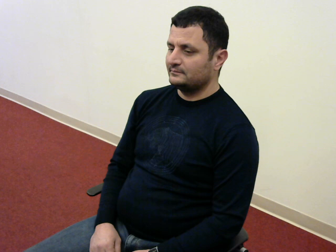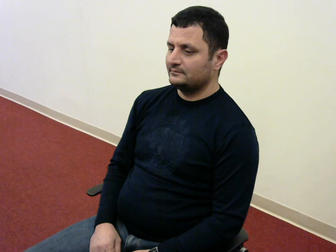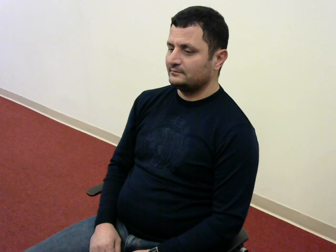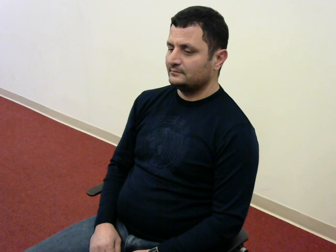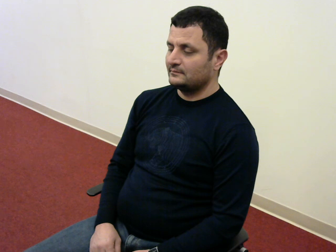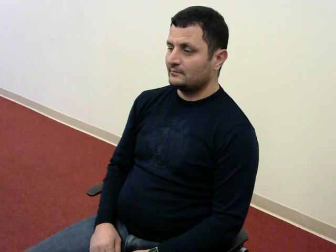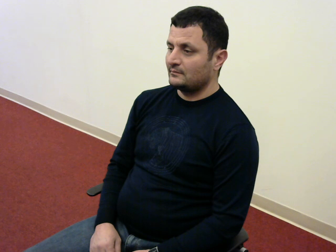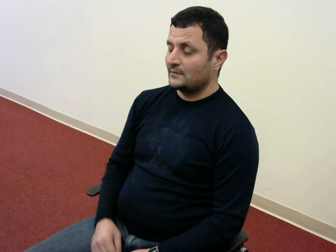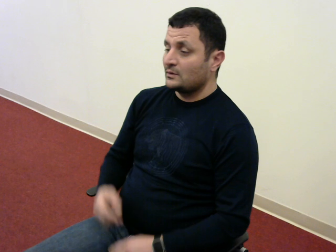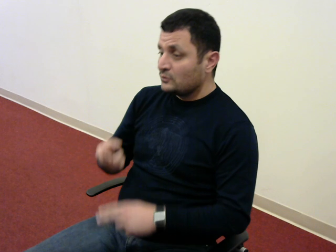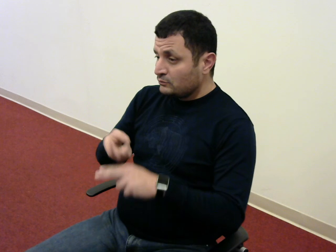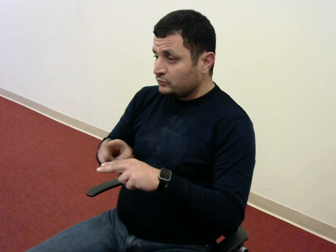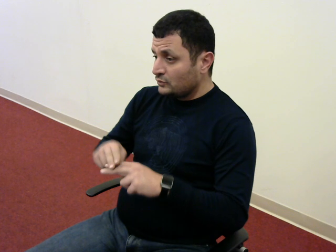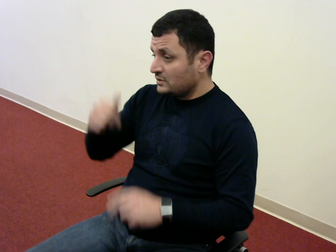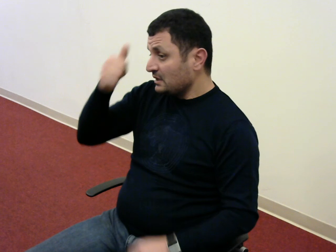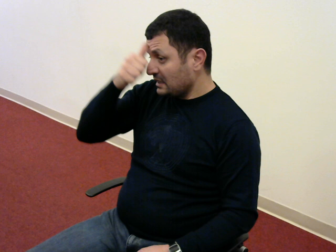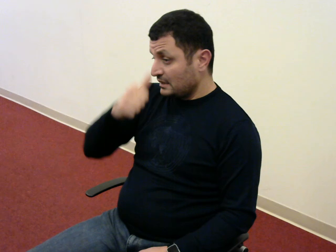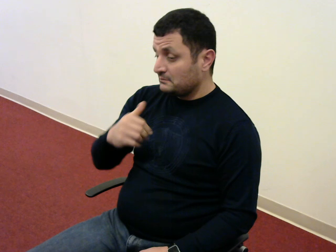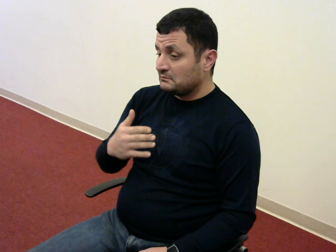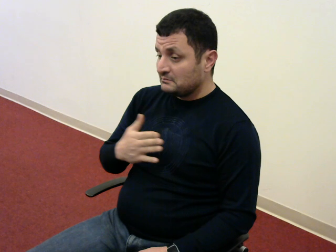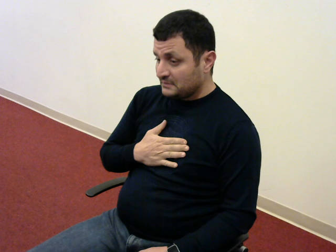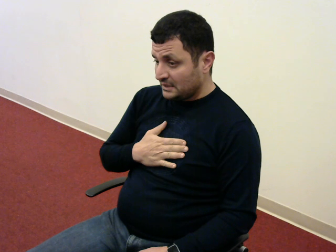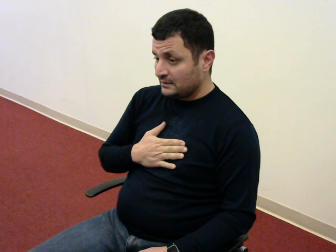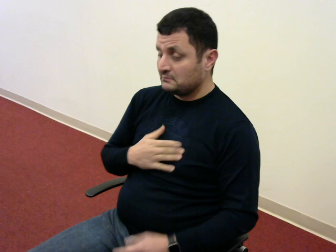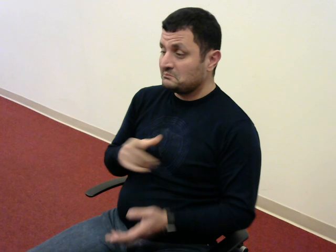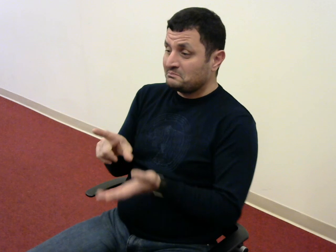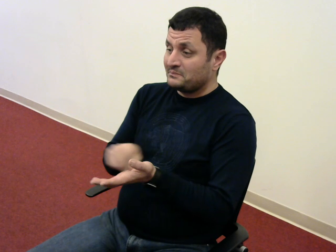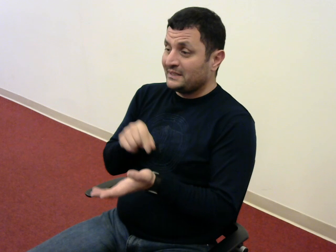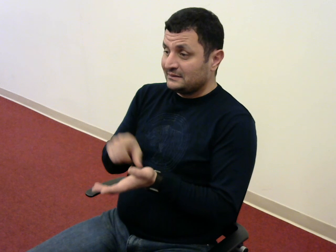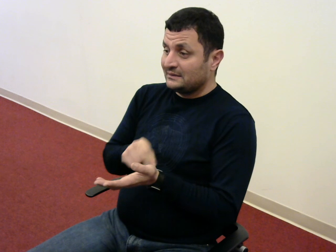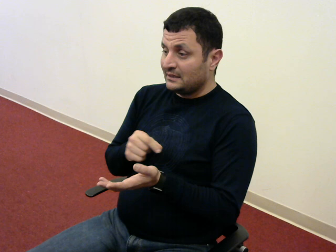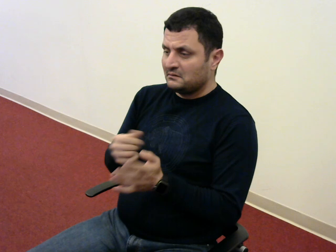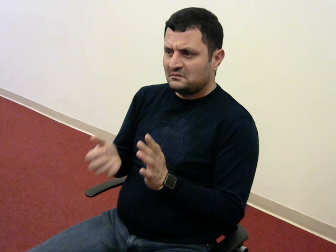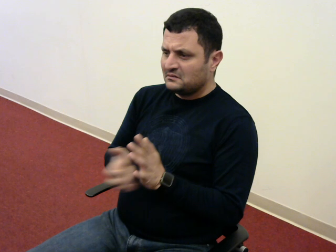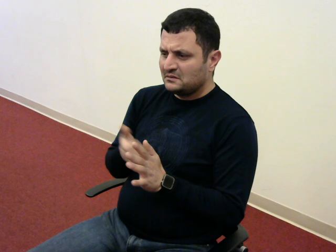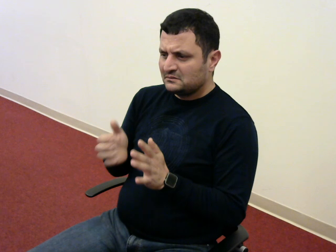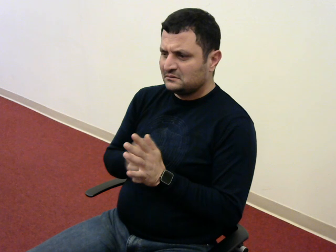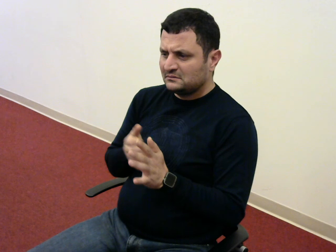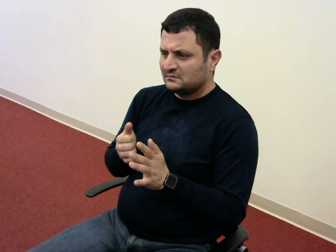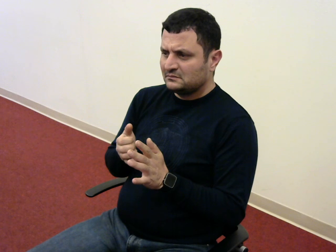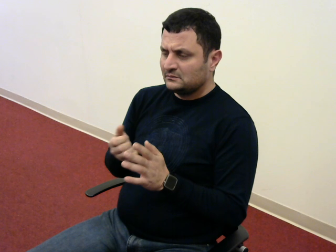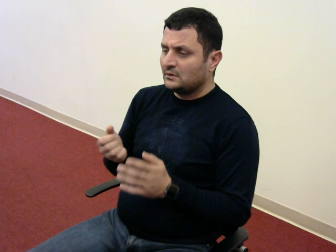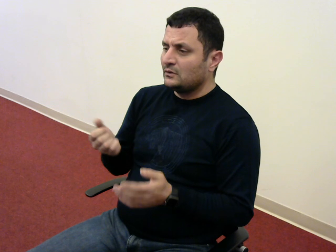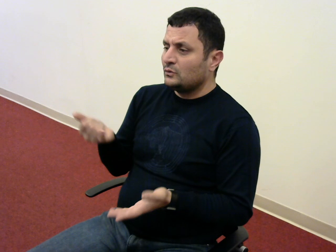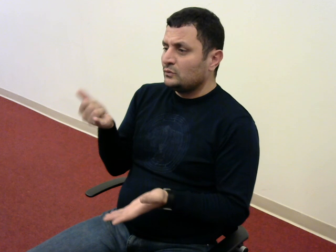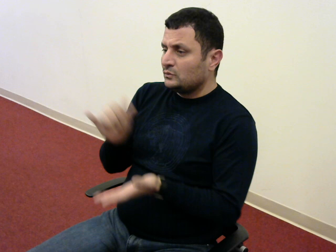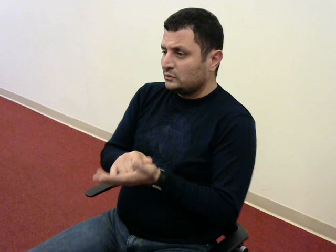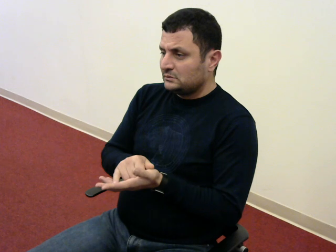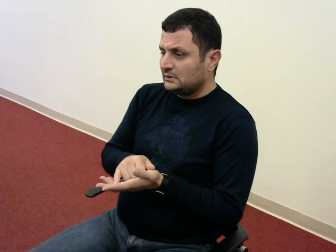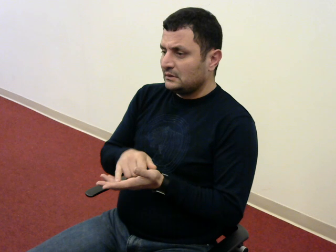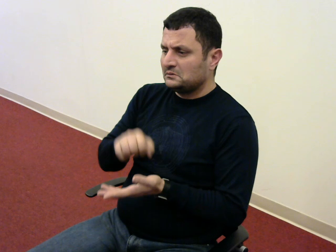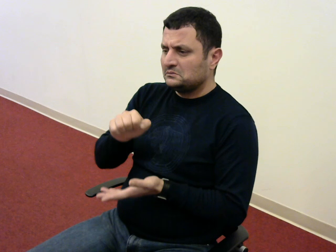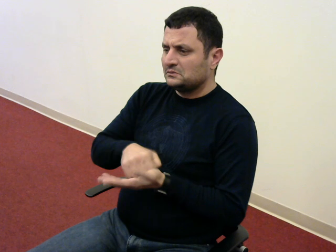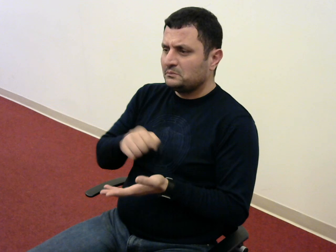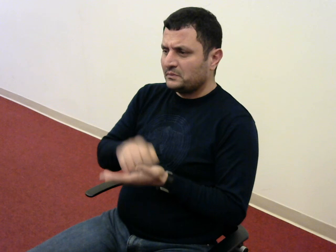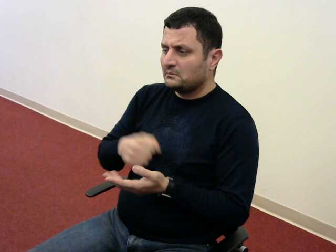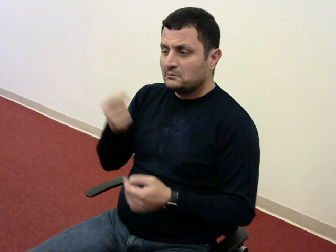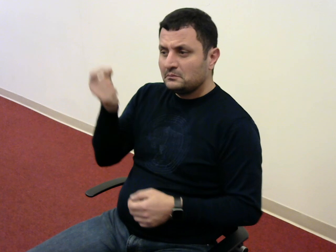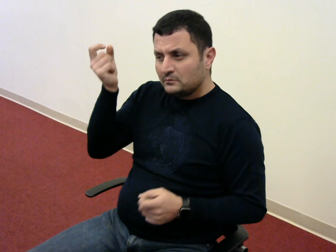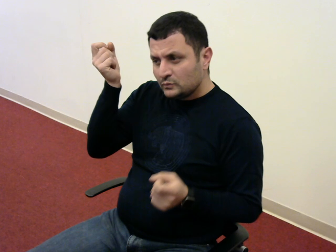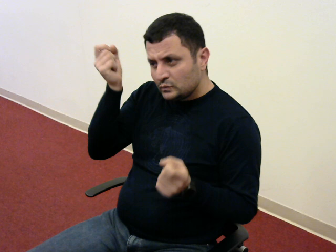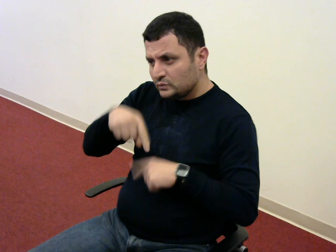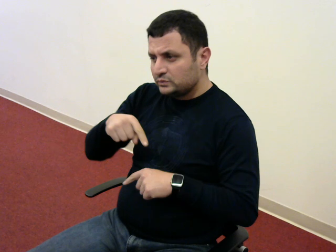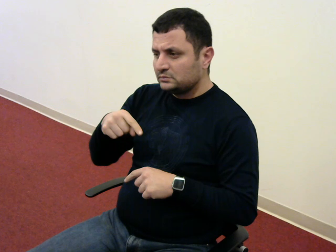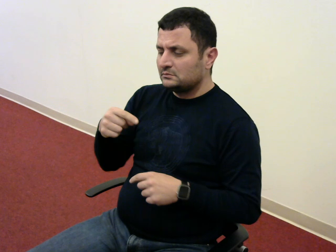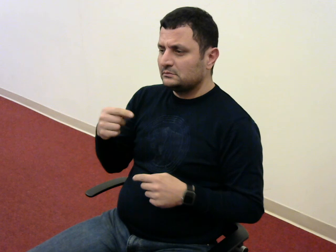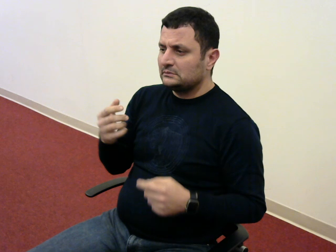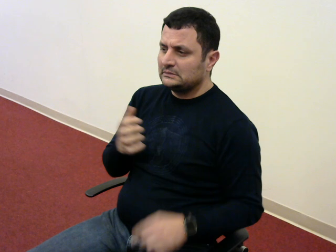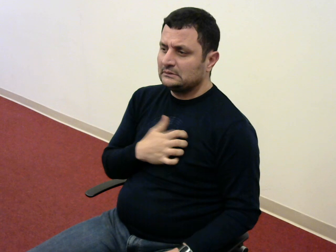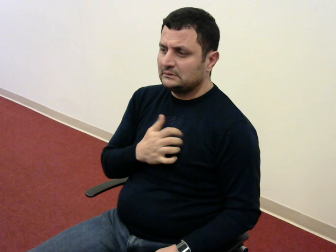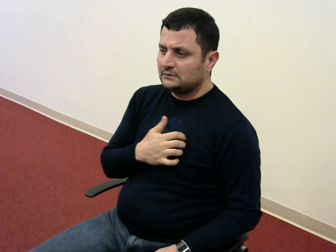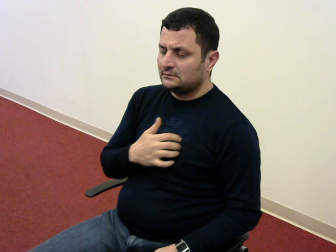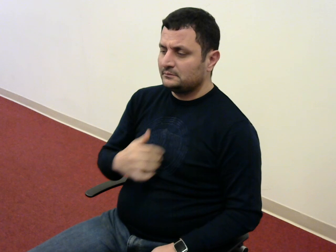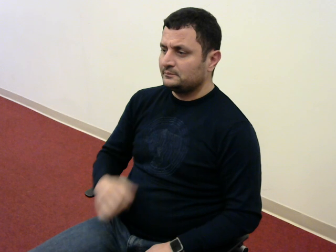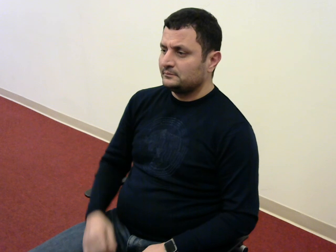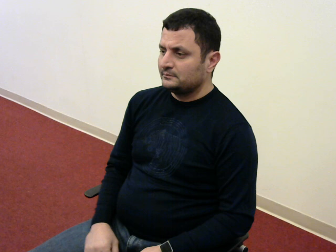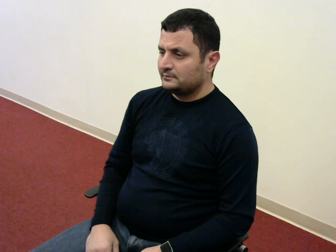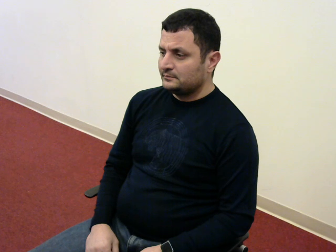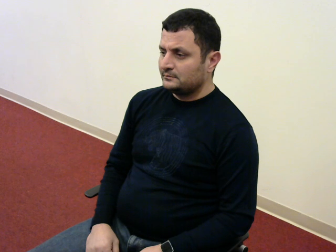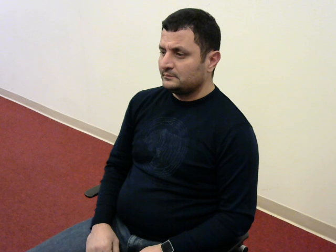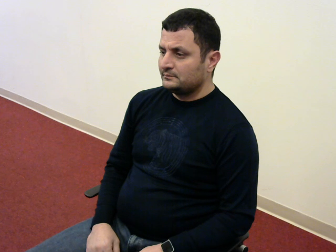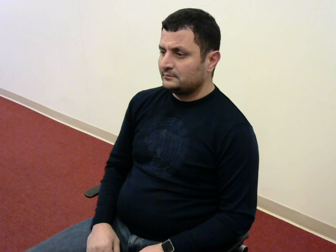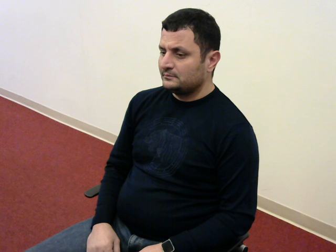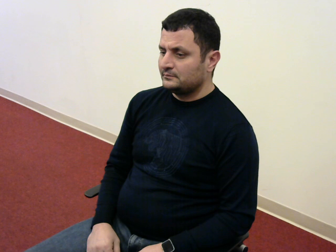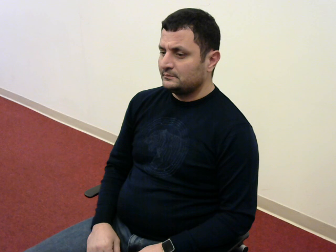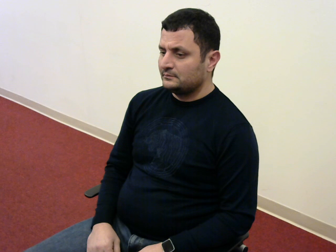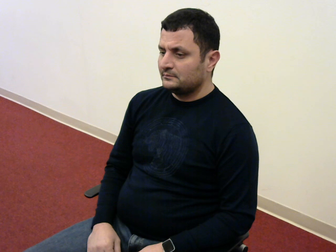Bu ay mənim pensiyam əksik yüklənib, səbəbini bilmək istəyirəm